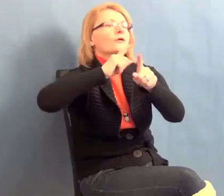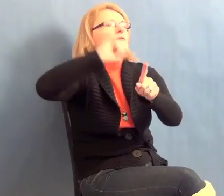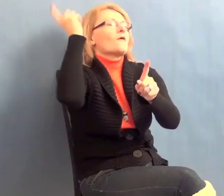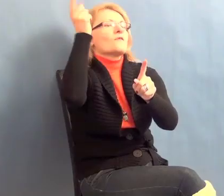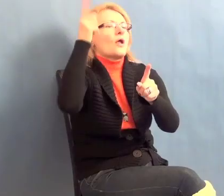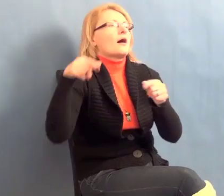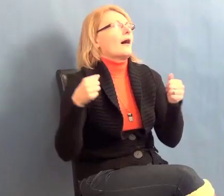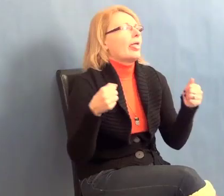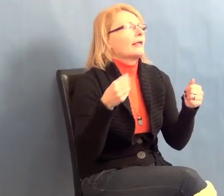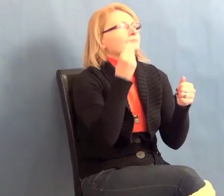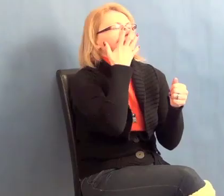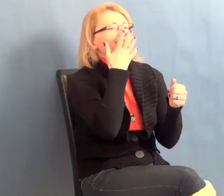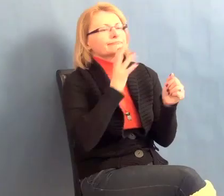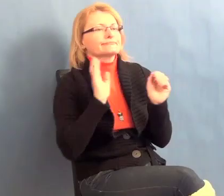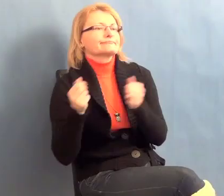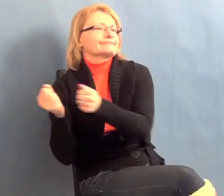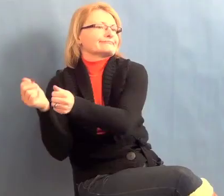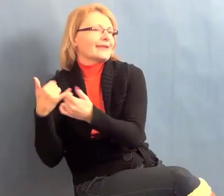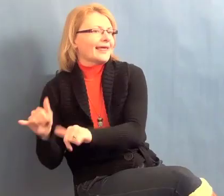Może ktoś nieświadomy przyjedzie tutaj, a potem okaże się, że to nie miejsce dla miejsce dla niego i pojedzie w inne.